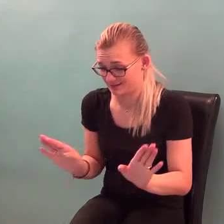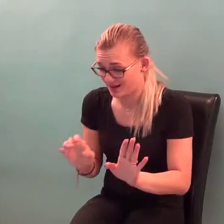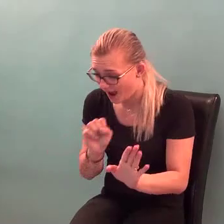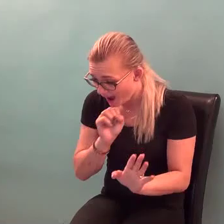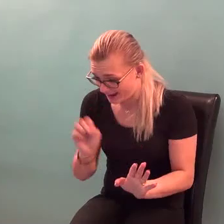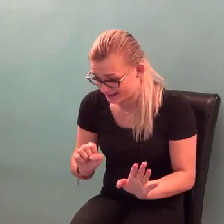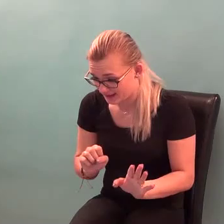W ogóle.